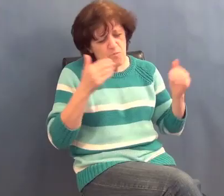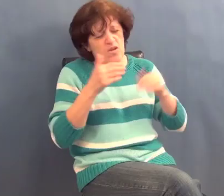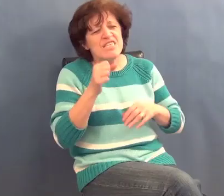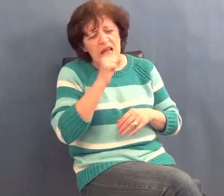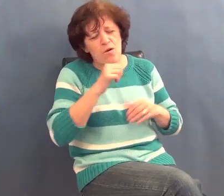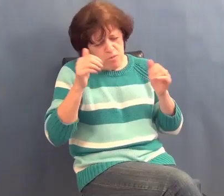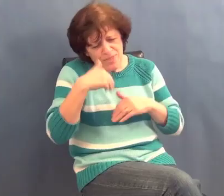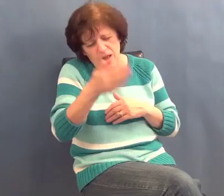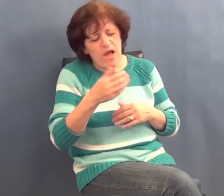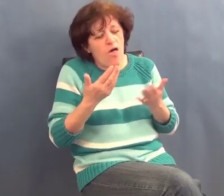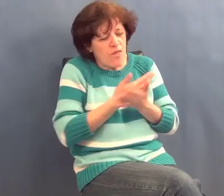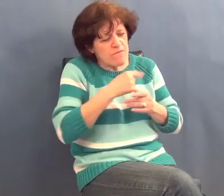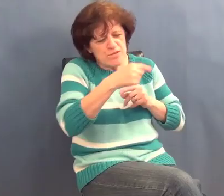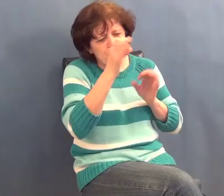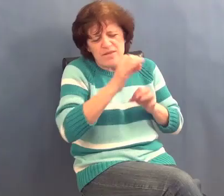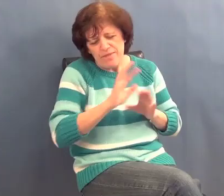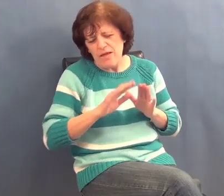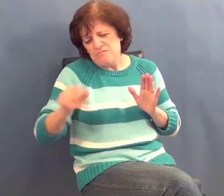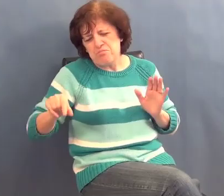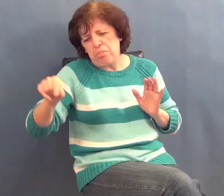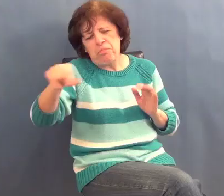Można stary dać do ćwiczeń, ale nowy nie.